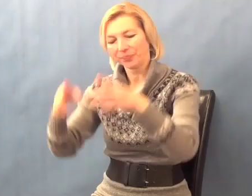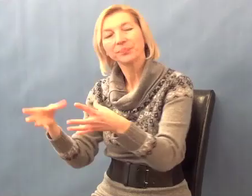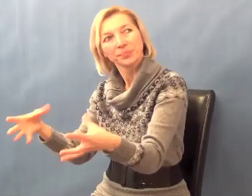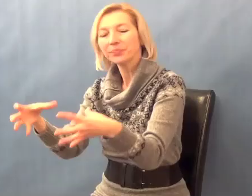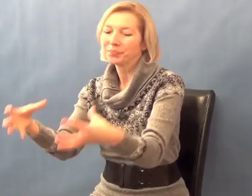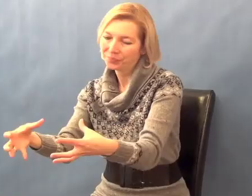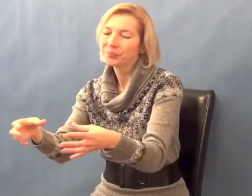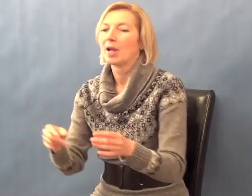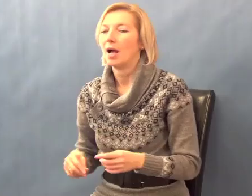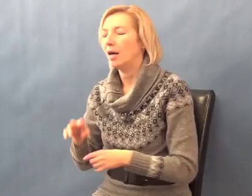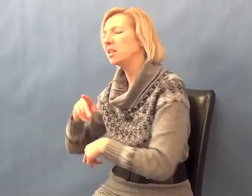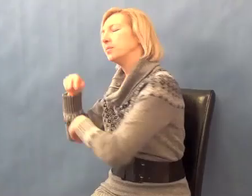Tutaj stoi miska.